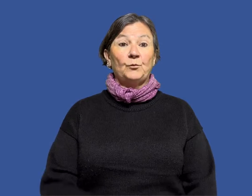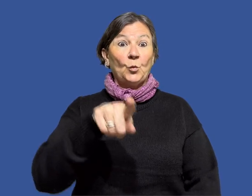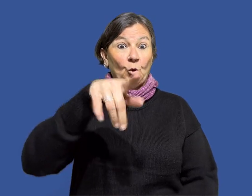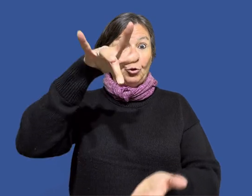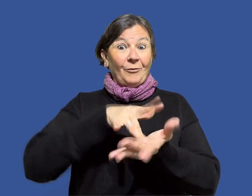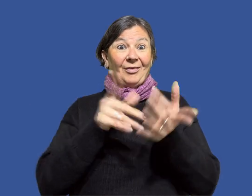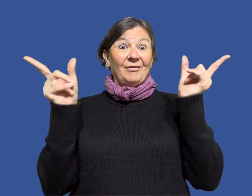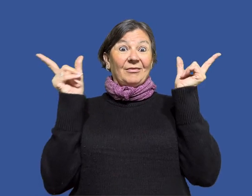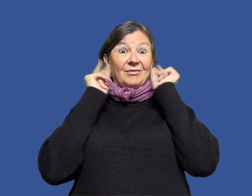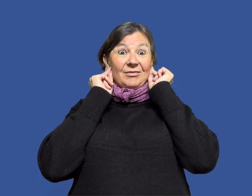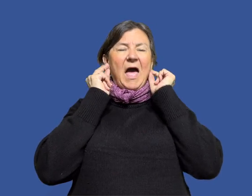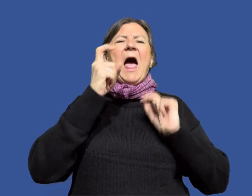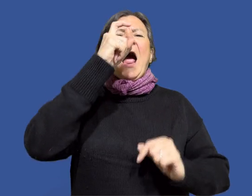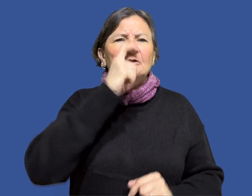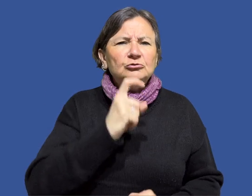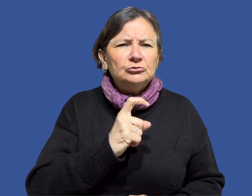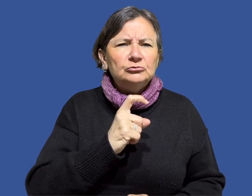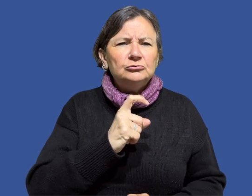A quina edat et vas quedar sord?